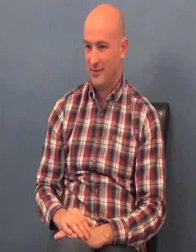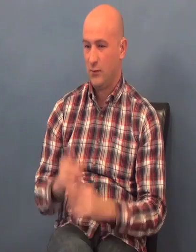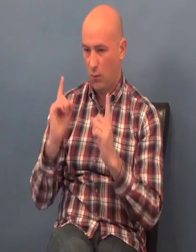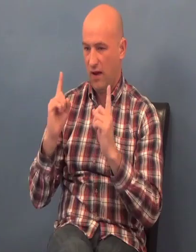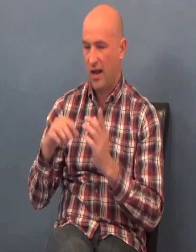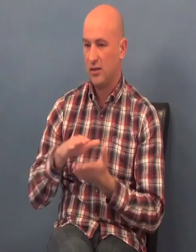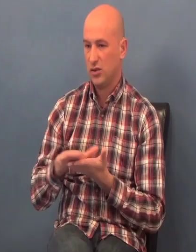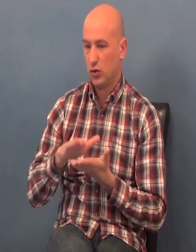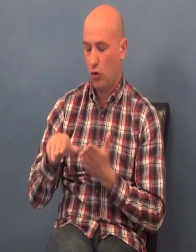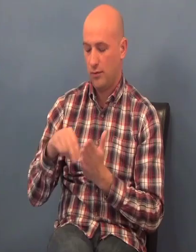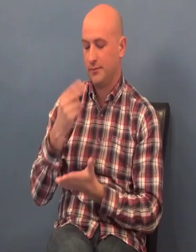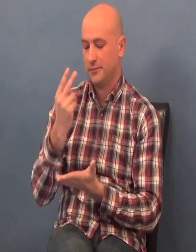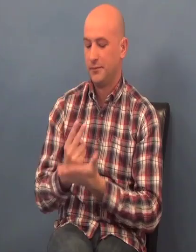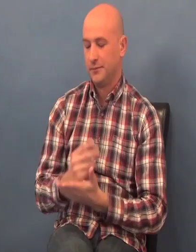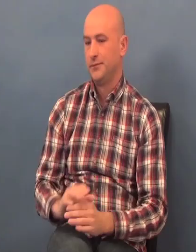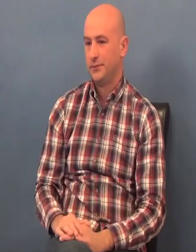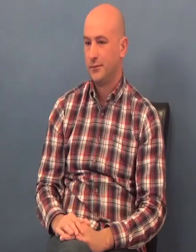Uwaga, poślizg!